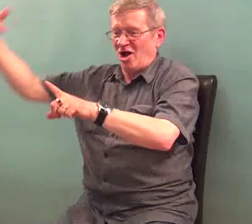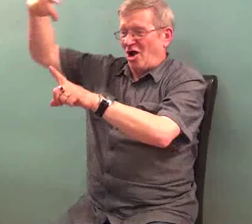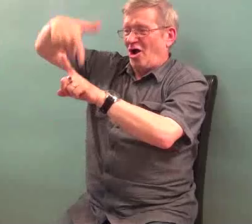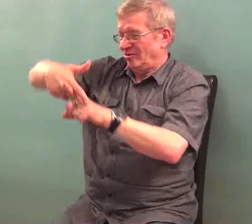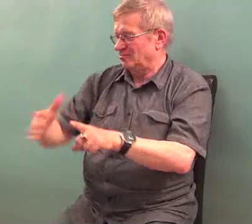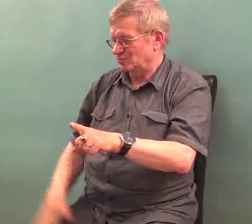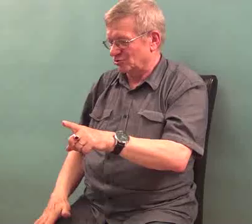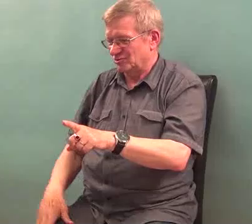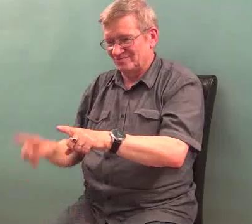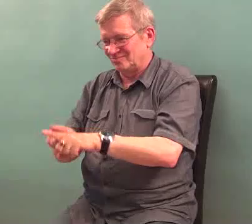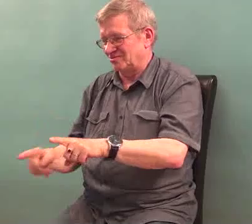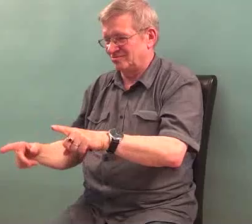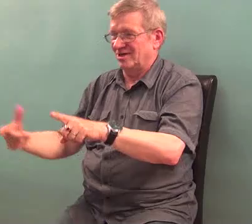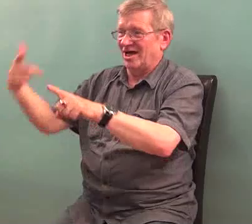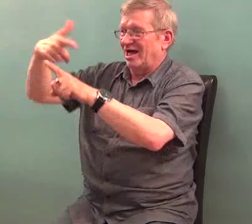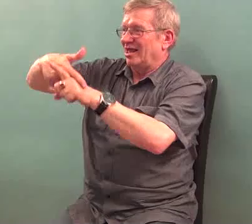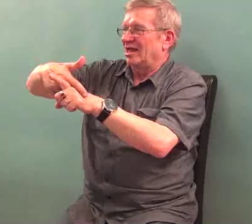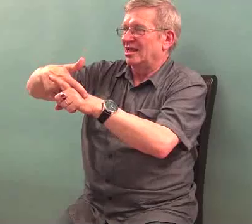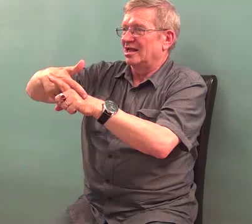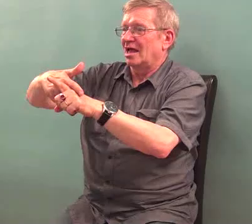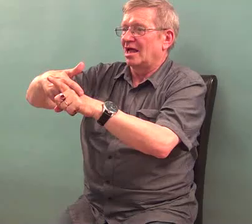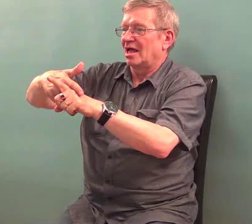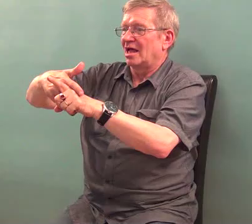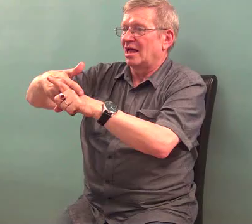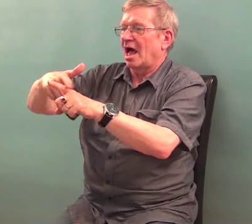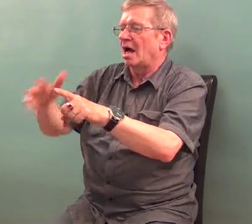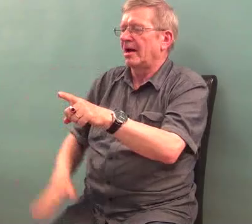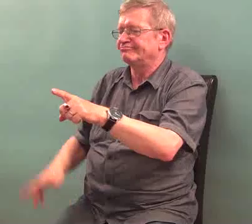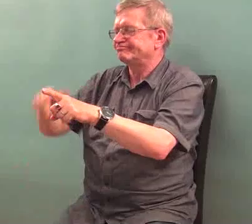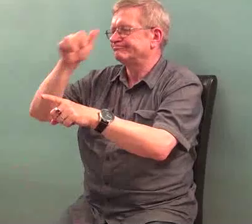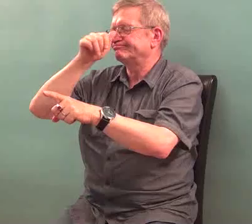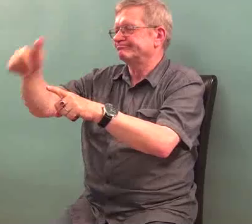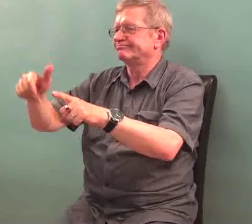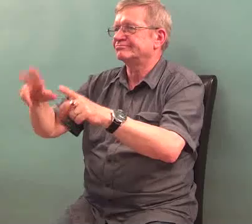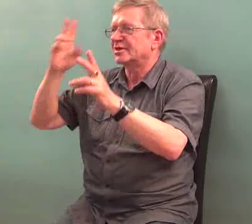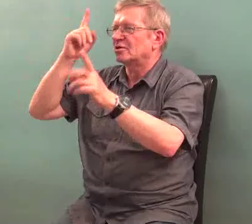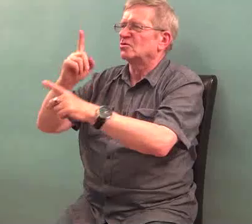Pies chciał tak samo wsiąść razem z nim, ale nie mógł, bo jeleń jest za wysoki.